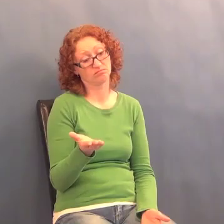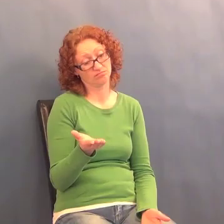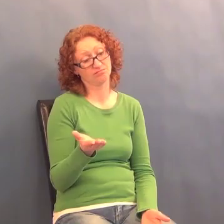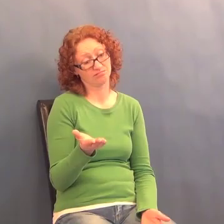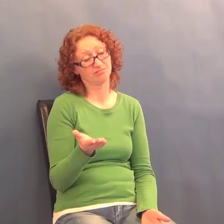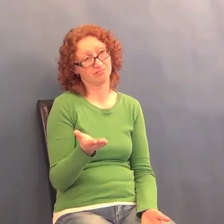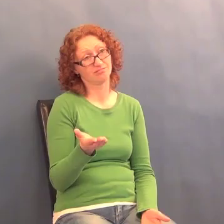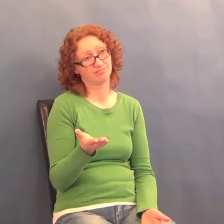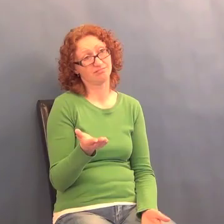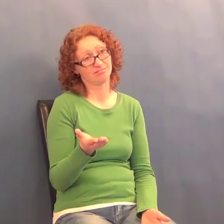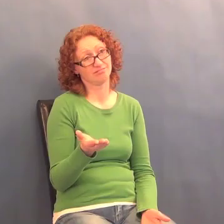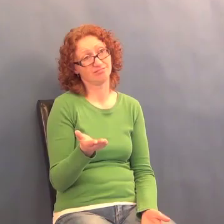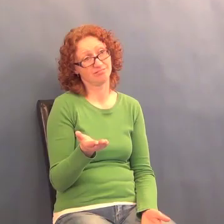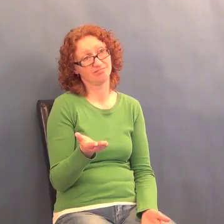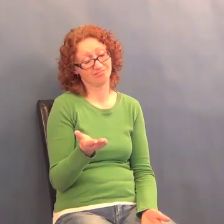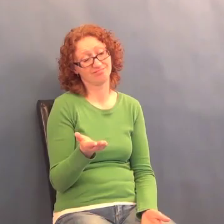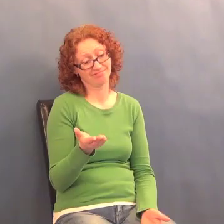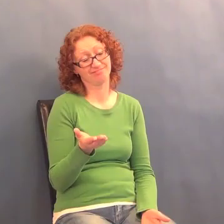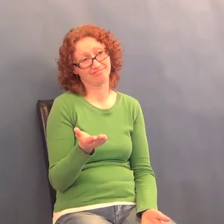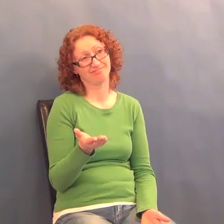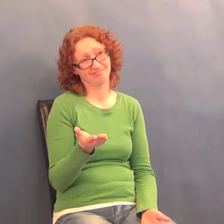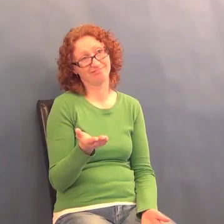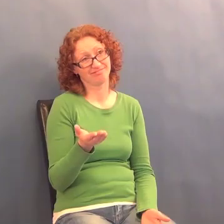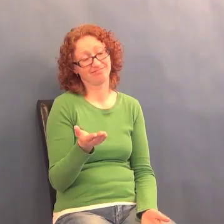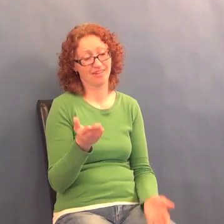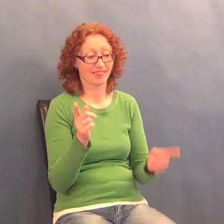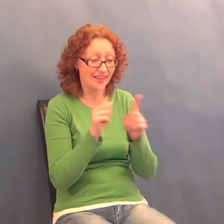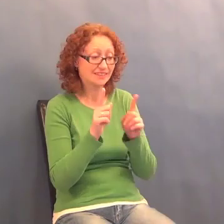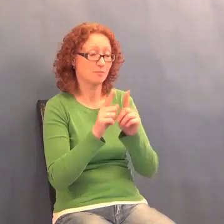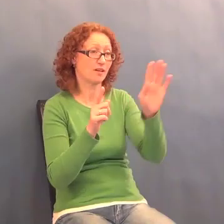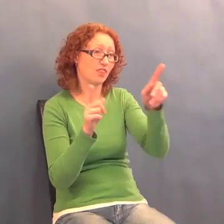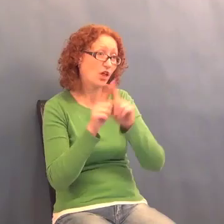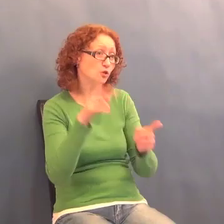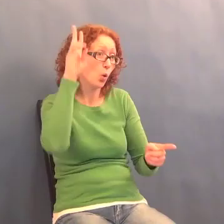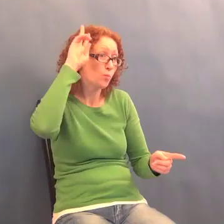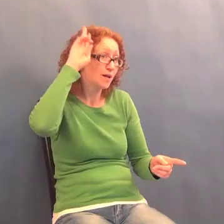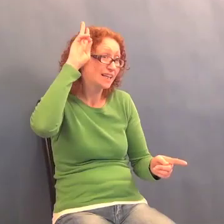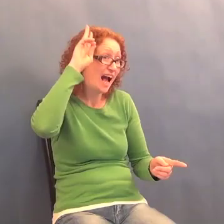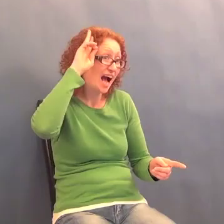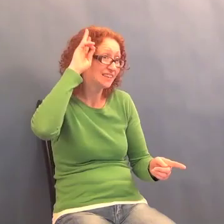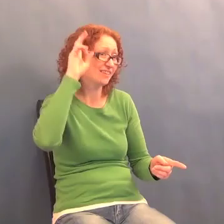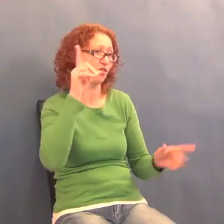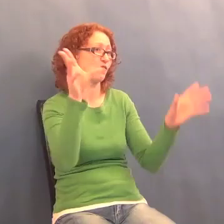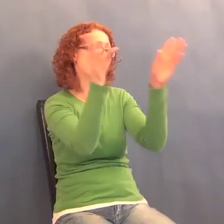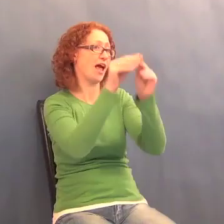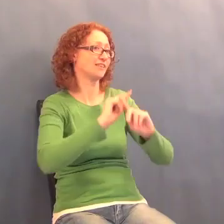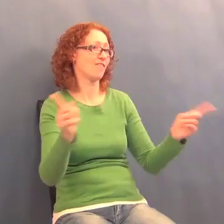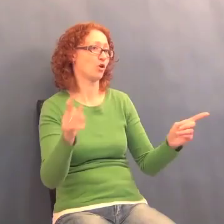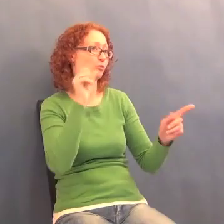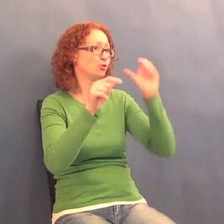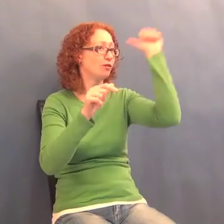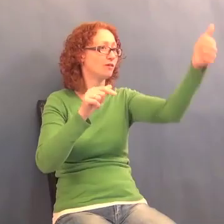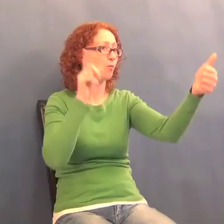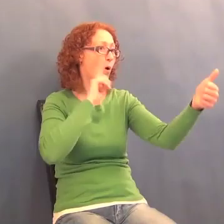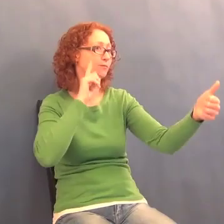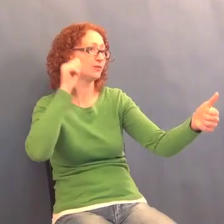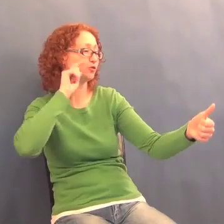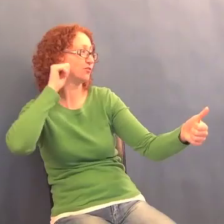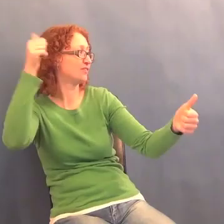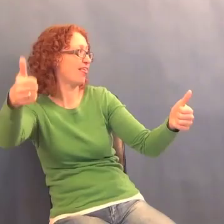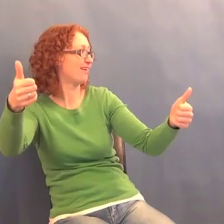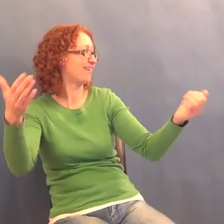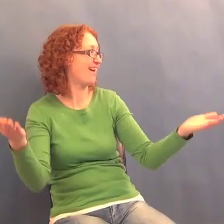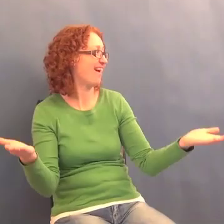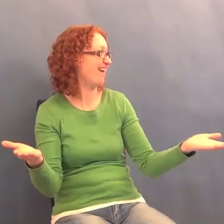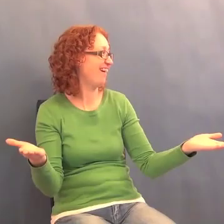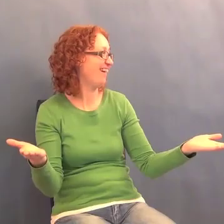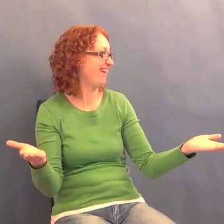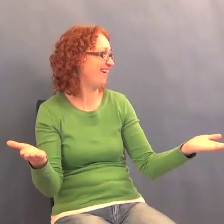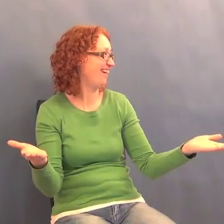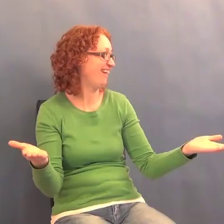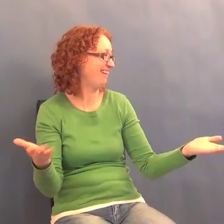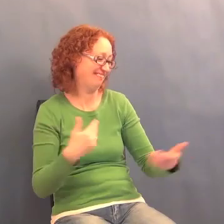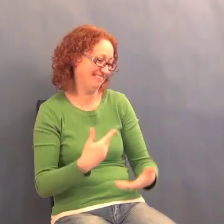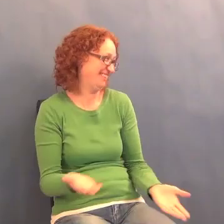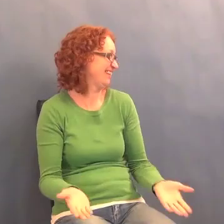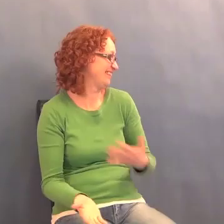Tak samo do ubikacji, nie wolno wchodzić tam razem, po lewej stronie jest toaleta tylko dla mężczyzn, a po prawej - dla dziewczyn.